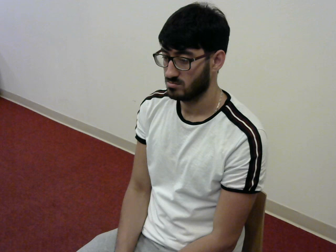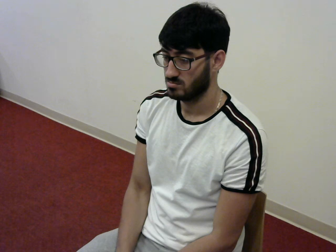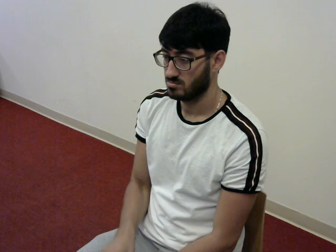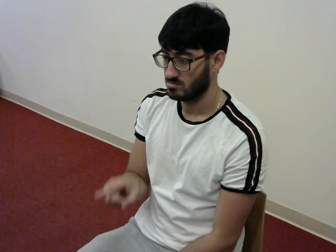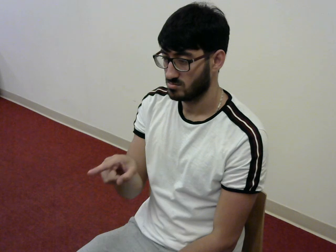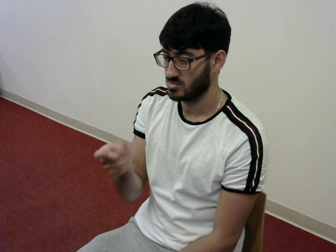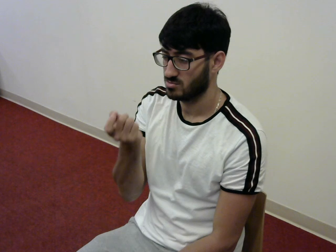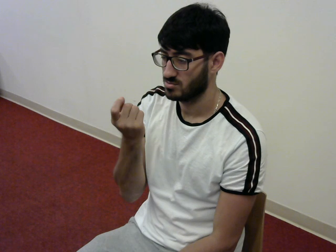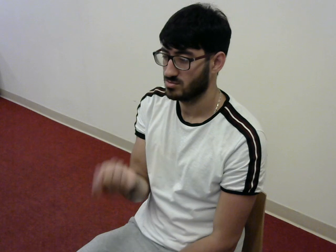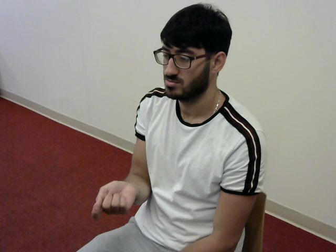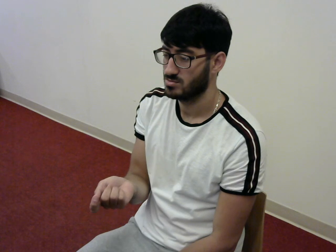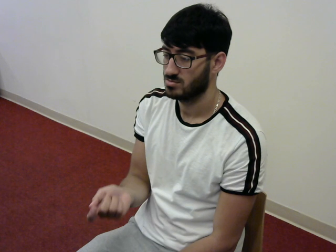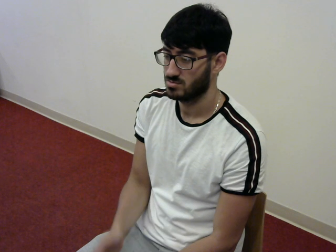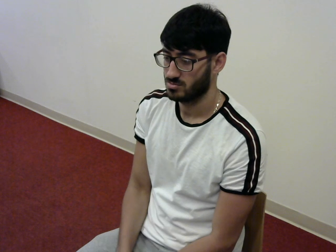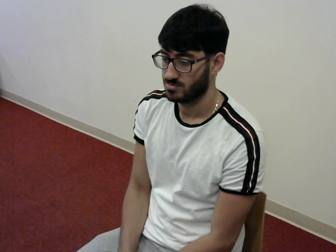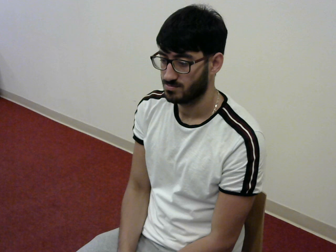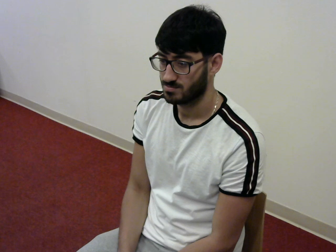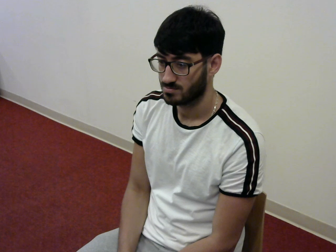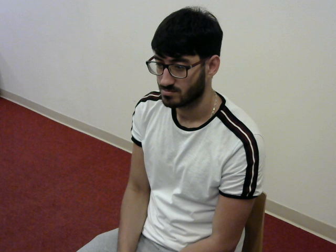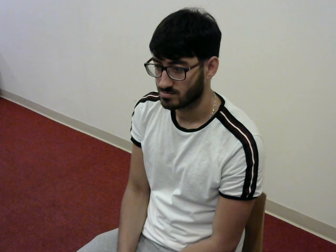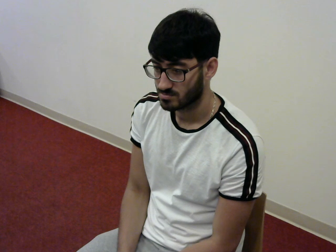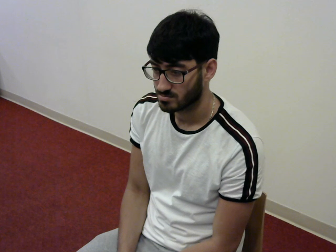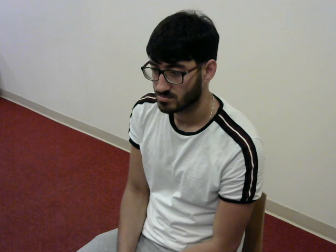Bu ucuzdur